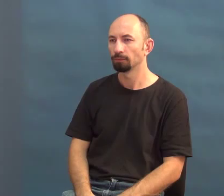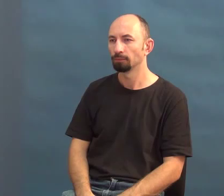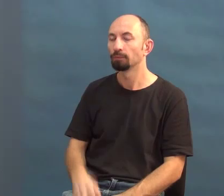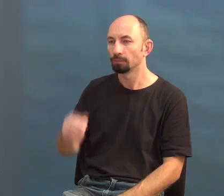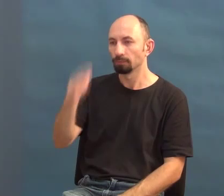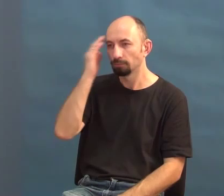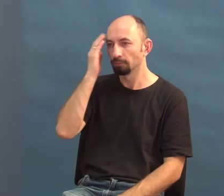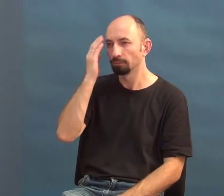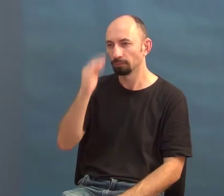Wiem, wiem.